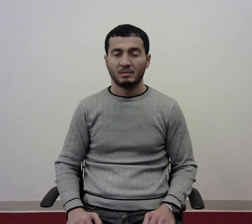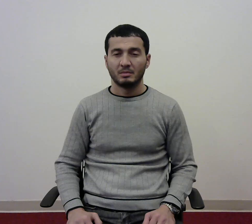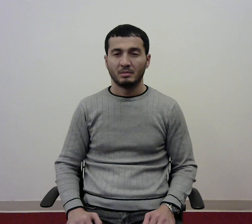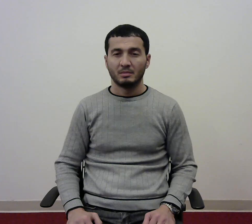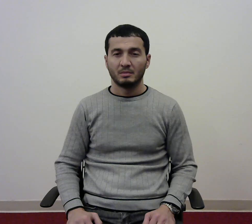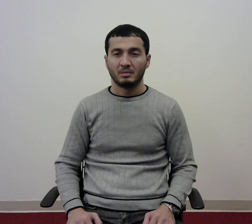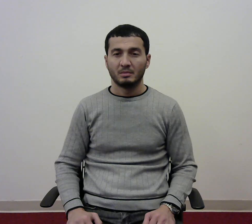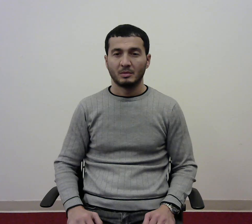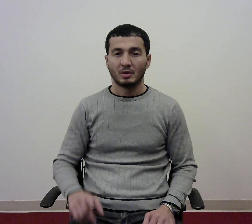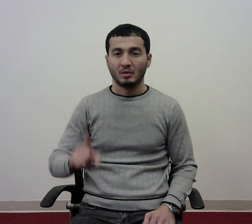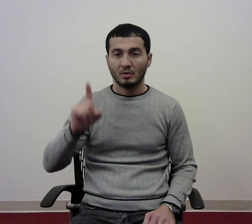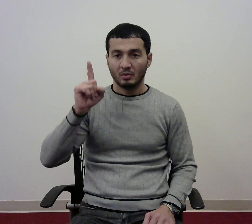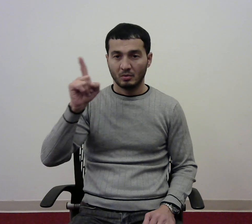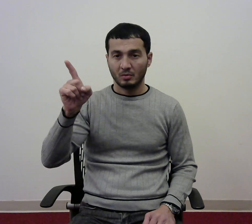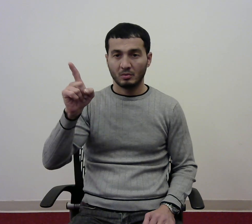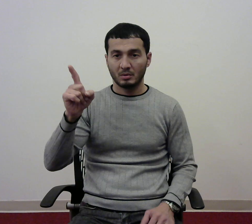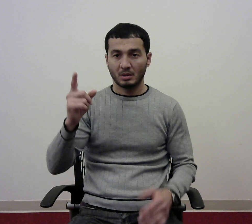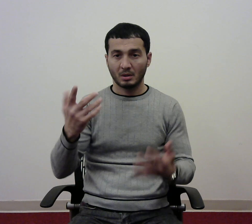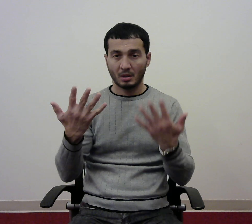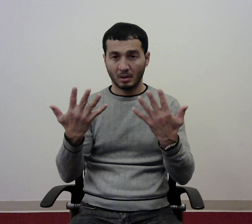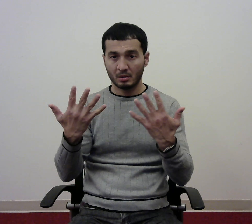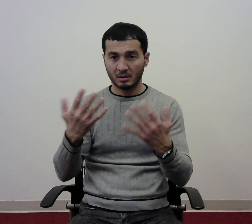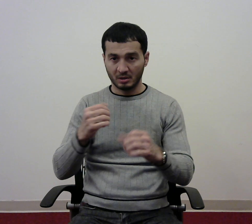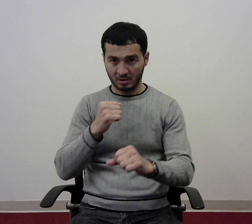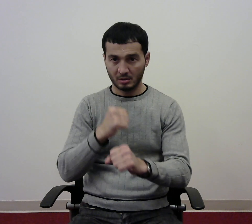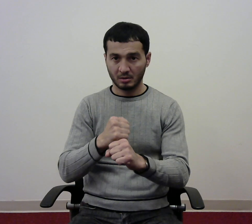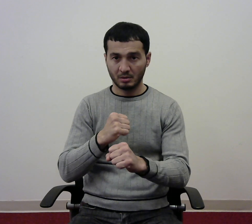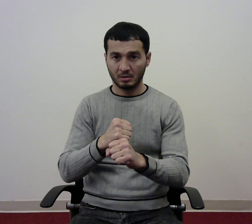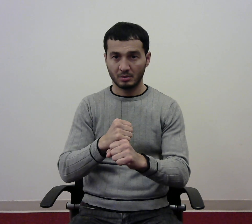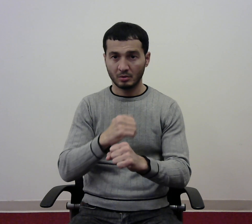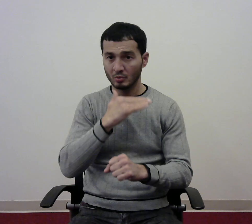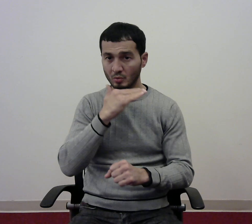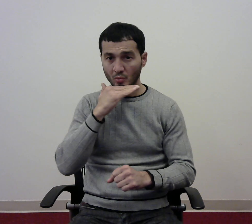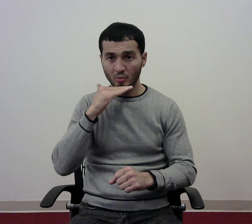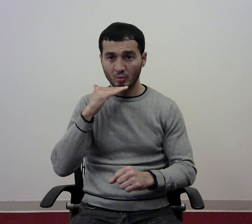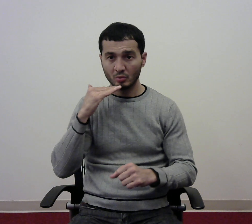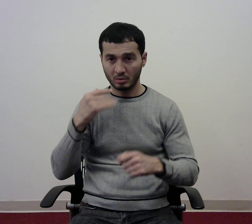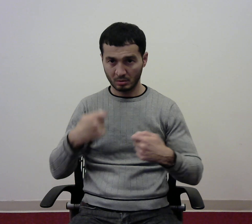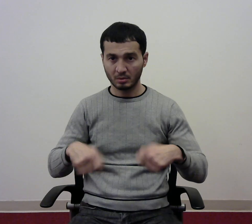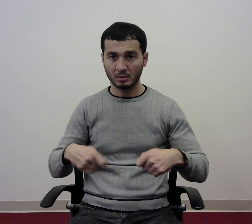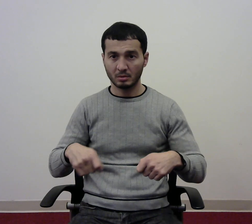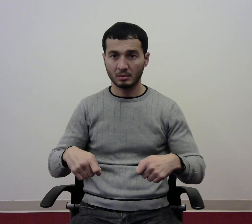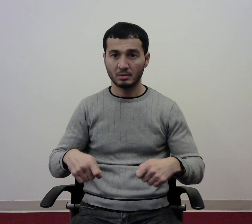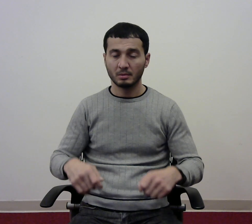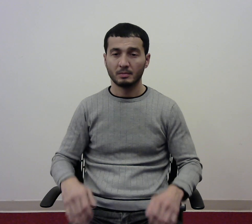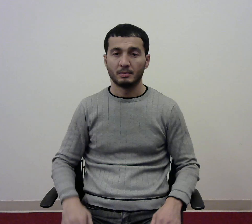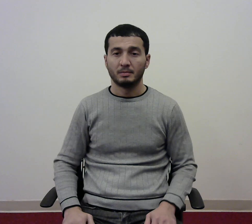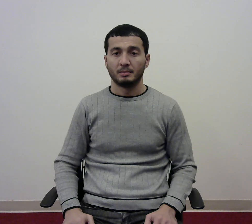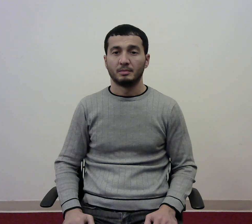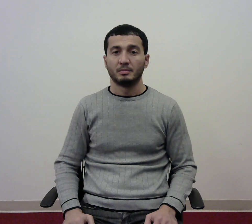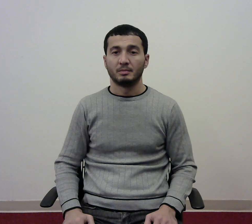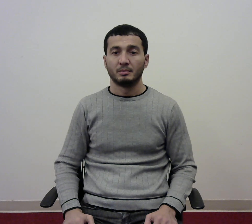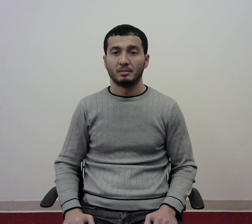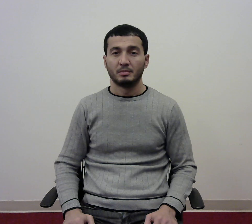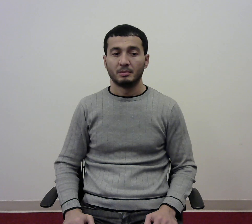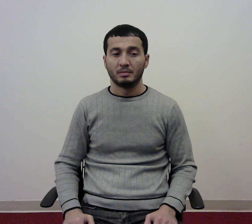Onun əl işləri çox satılır